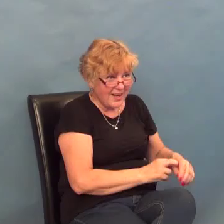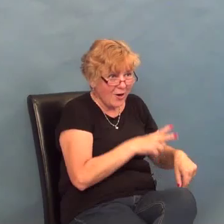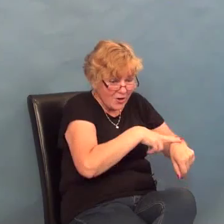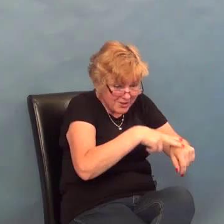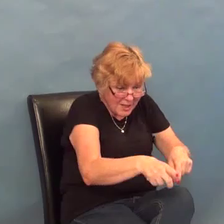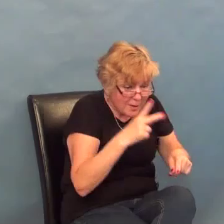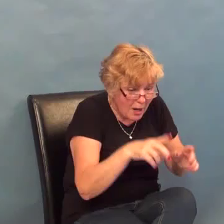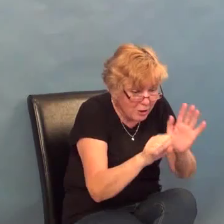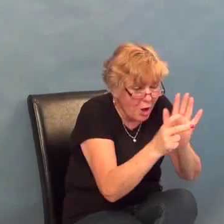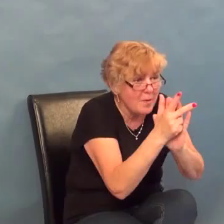Zobacz, do osiemnastej kończę.